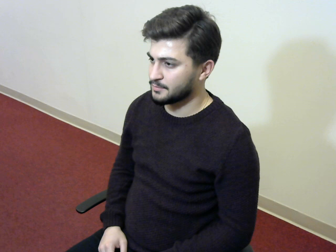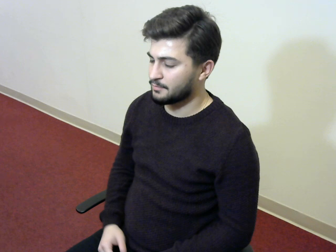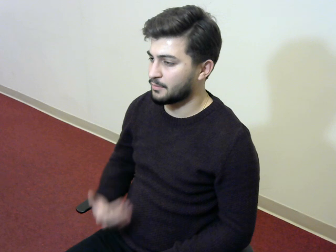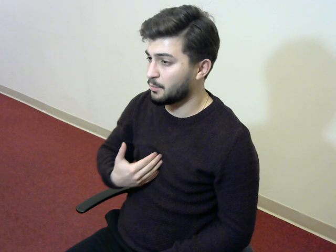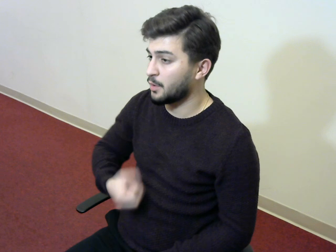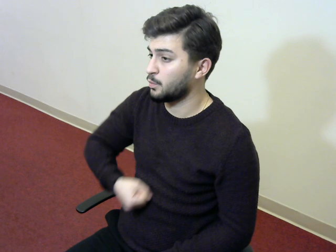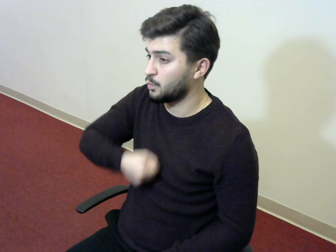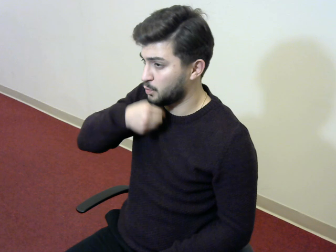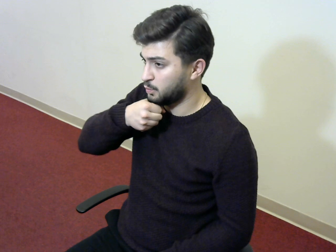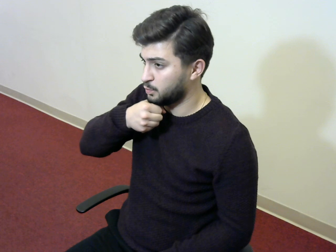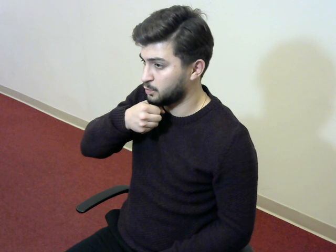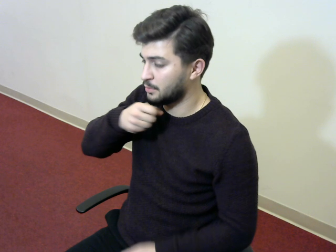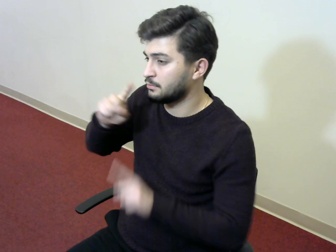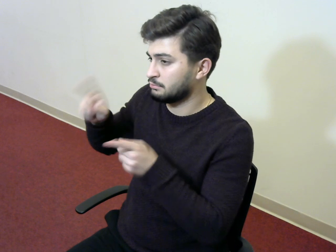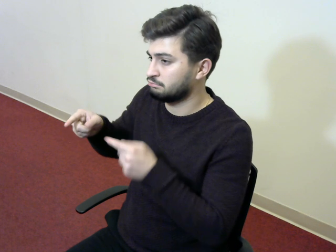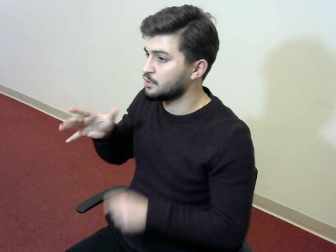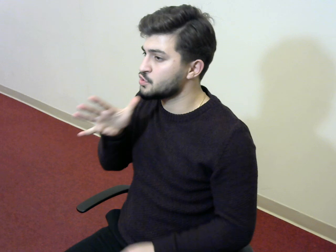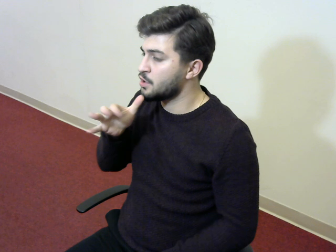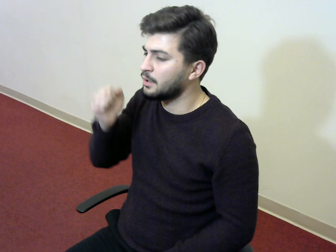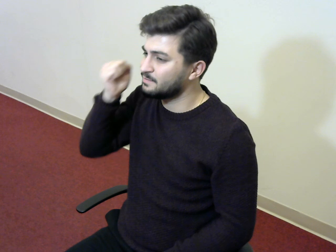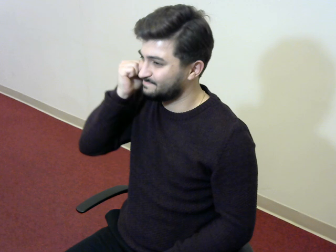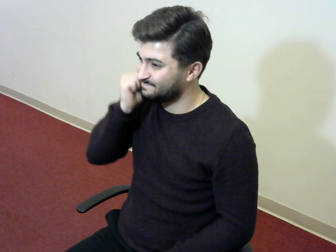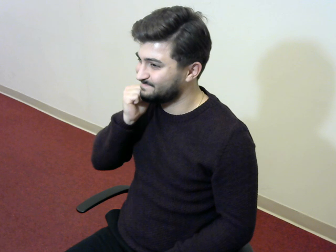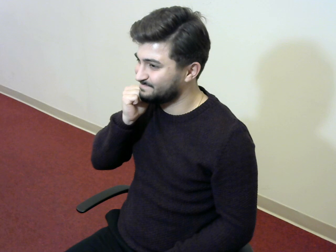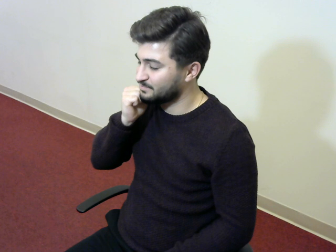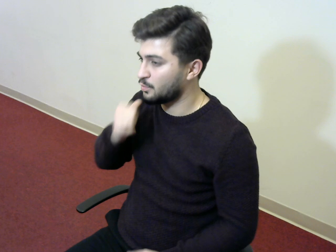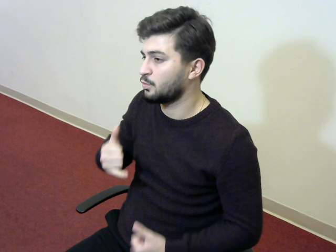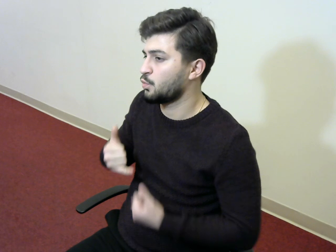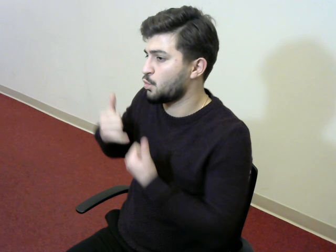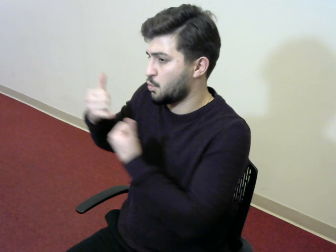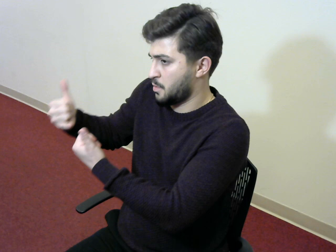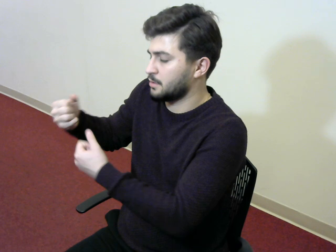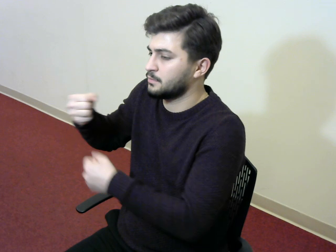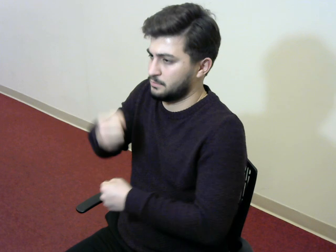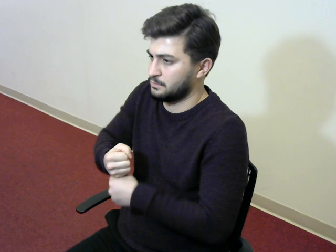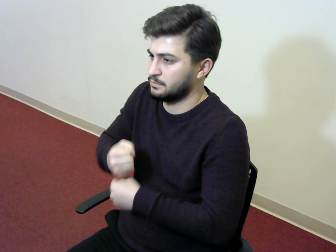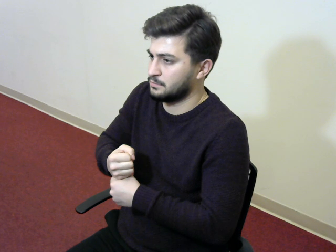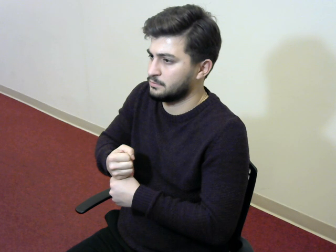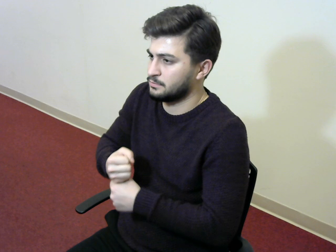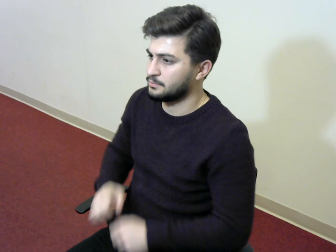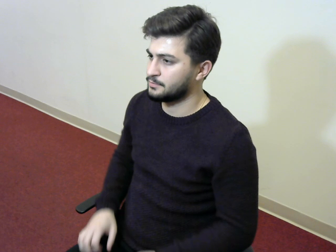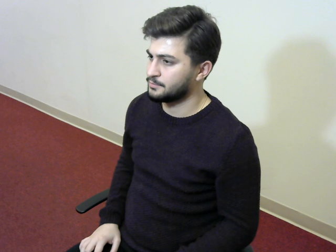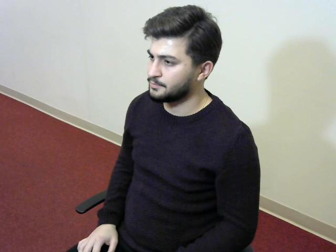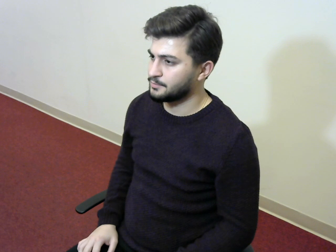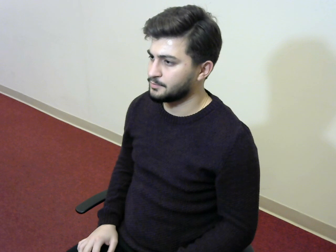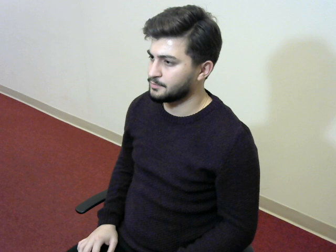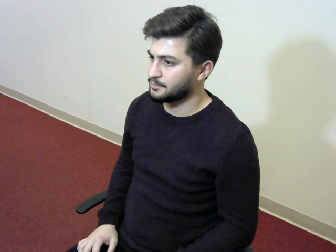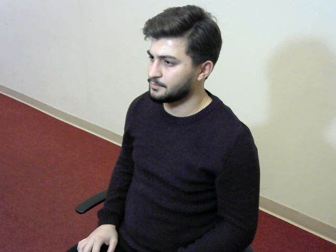Mən böyüklərə (yaşlılara) hörmət edirəm